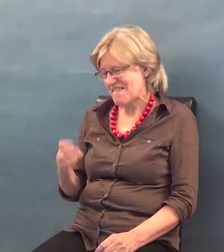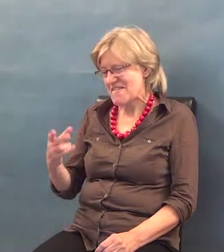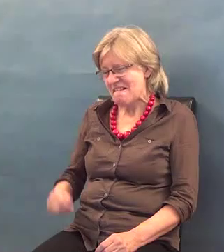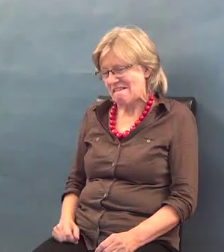Tak.